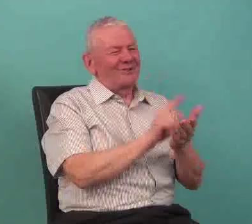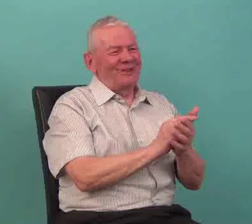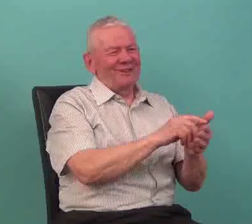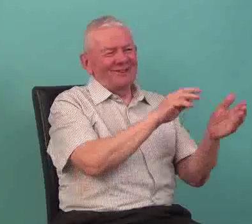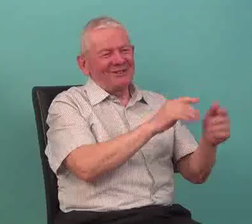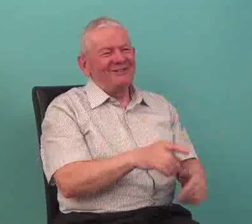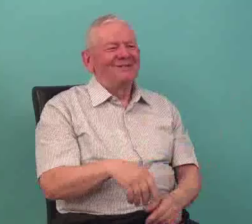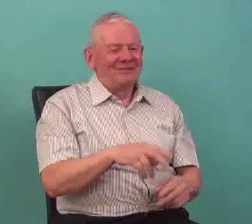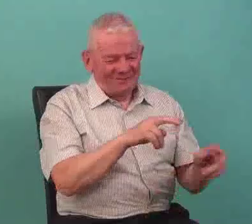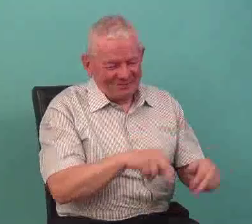Kot wraca.